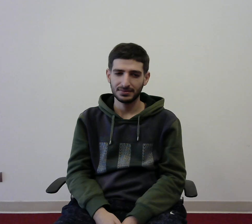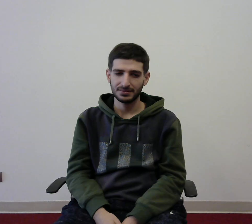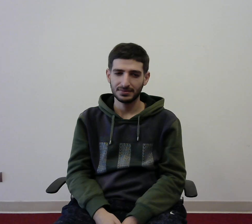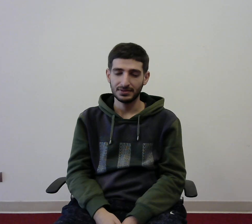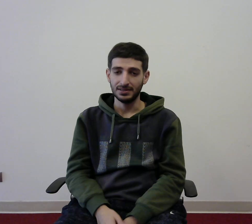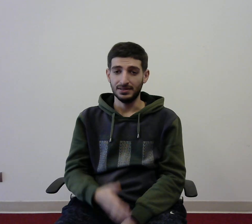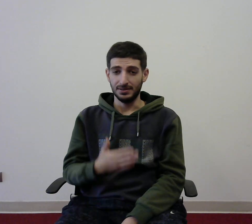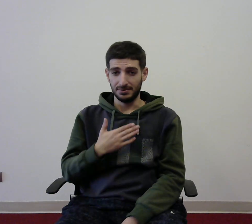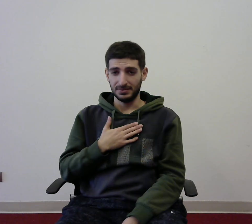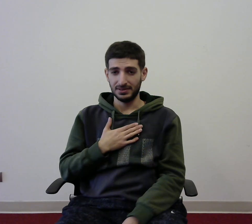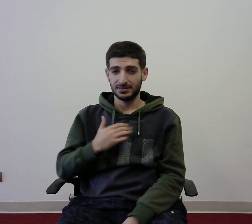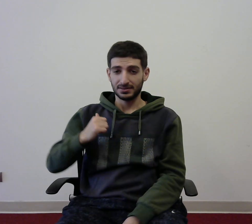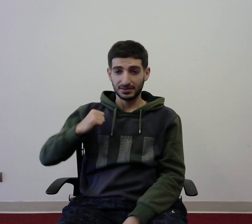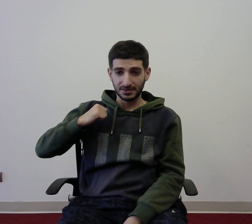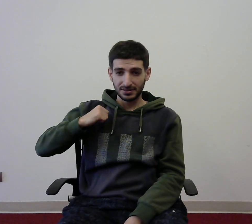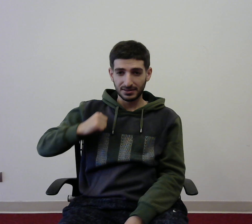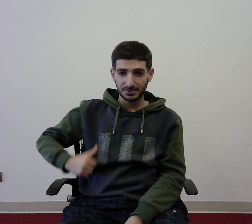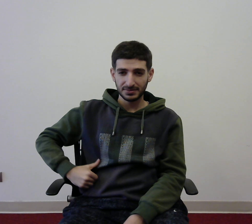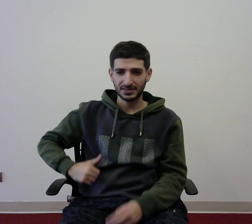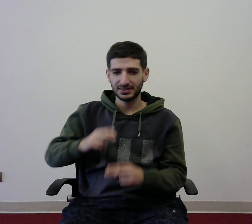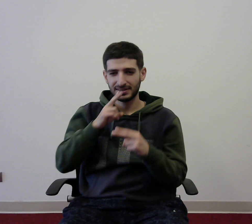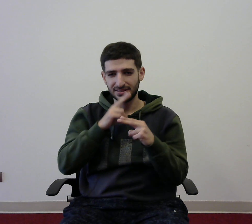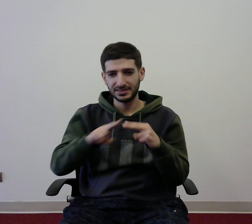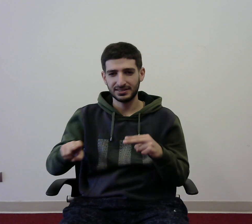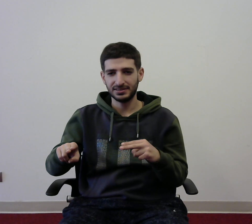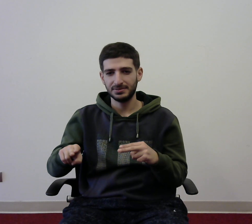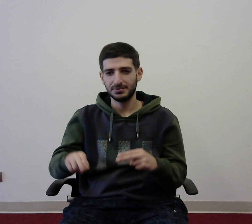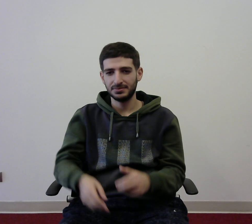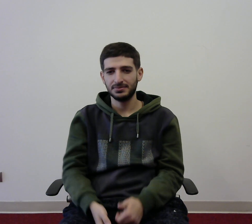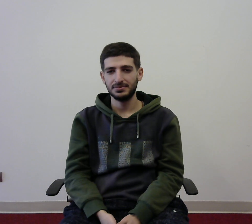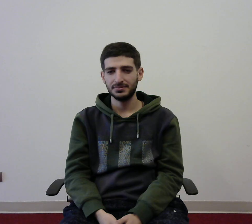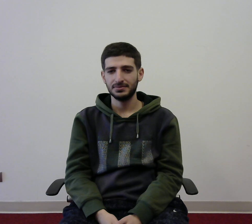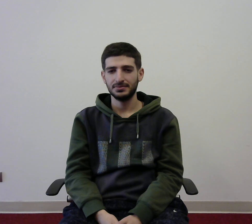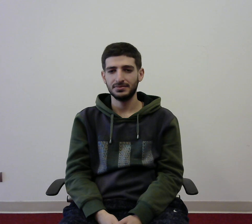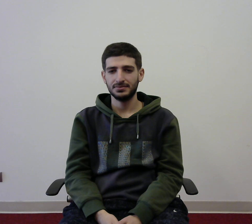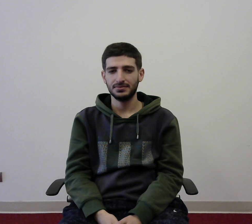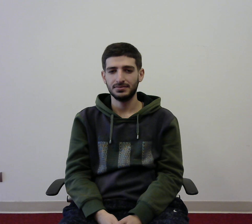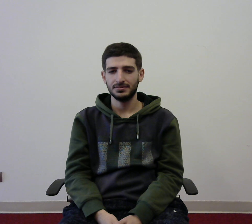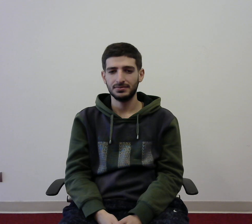Mən çantamı itirmişəm